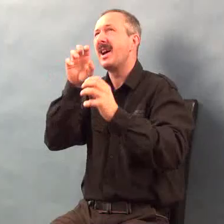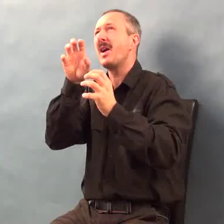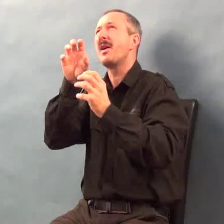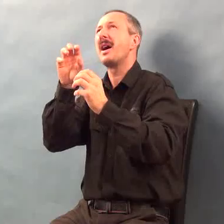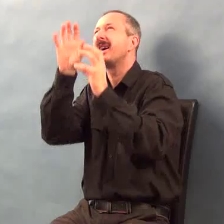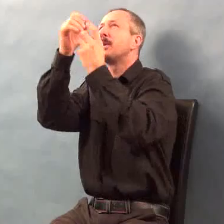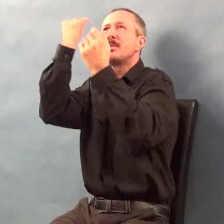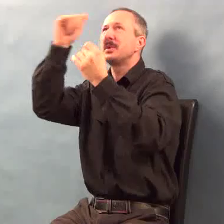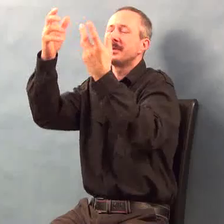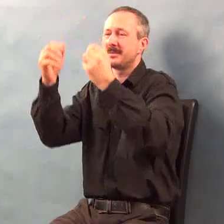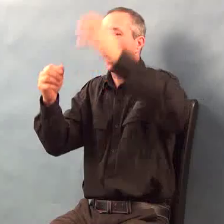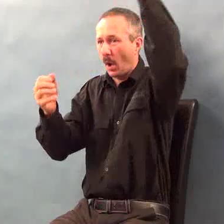Coś się stało i gniazdo os upadło na ziemię.